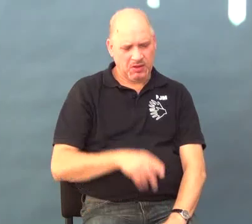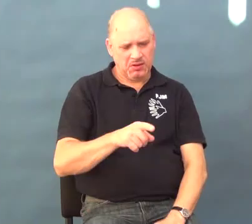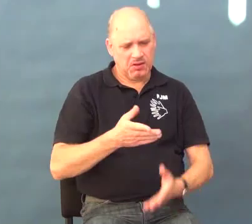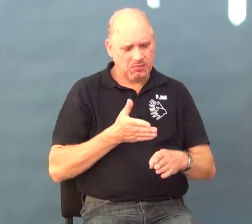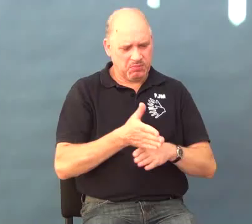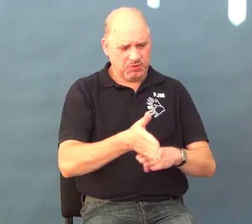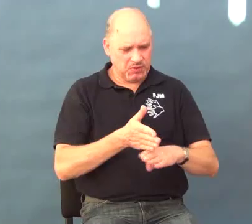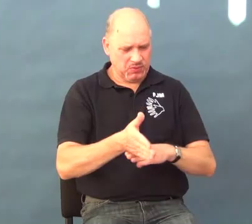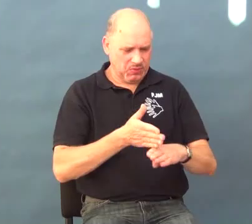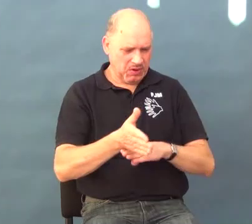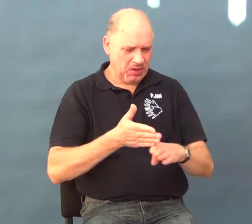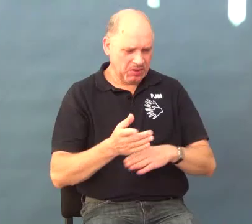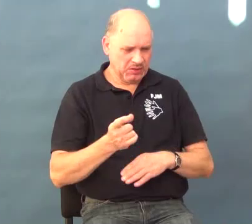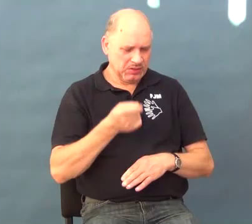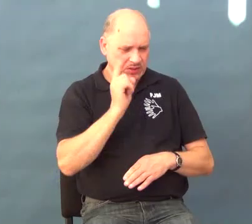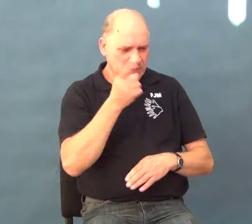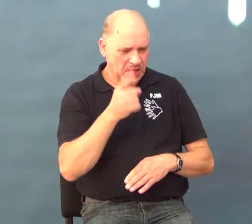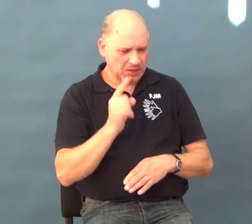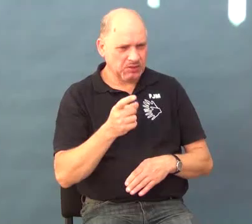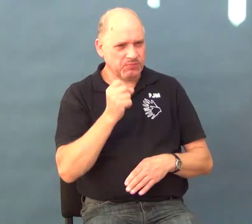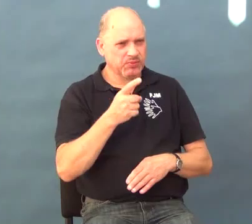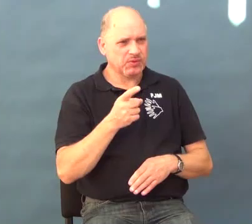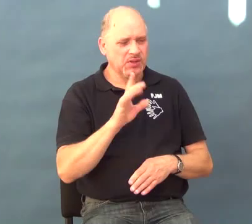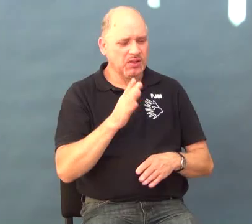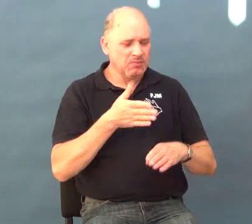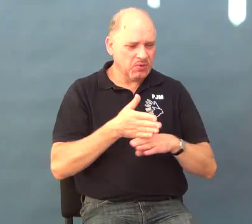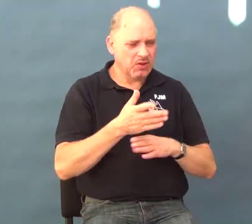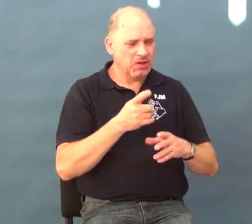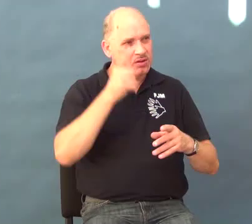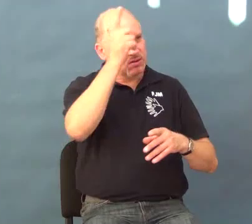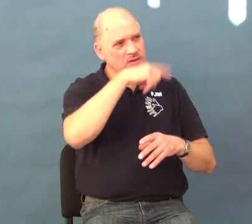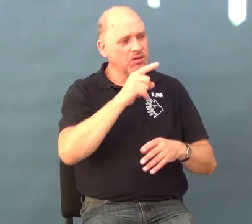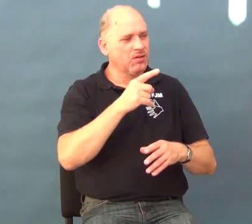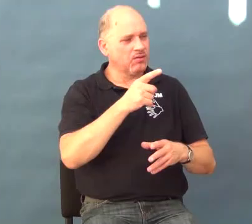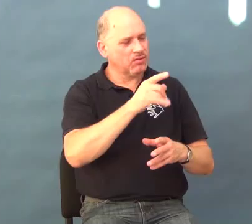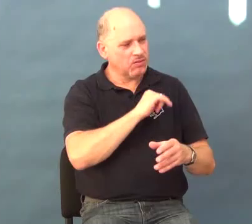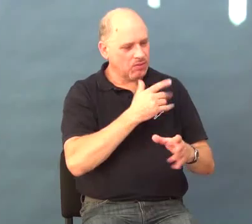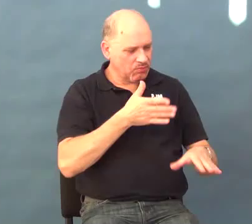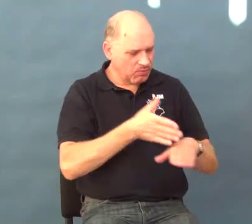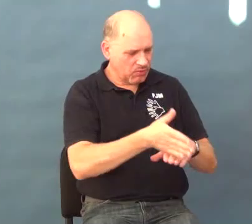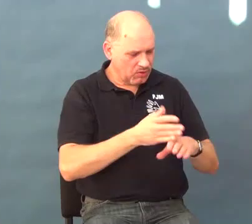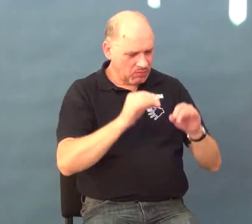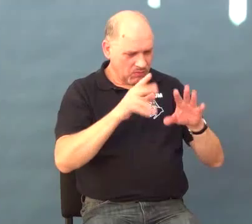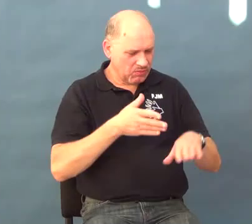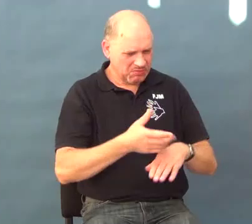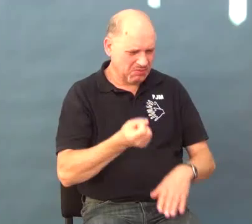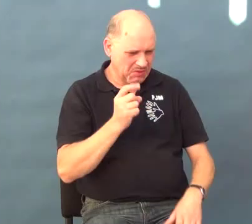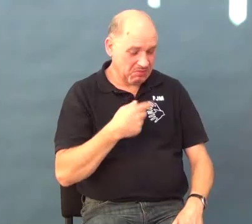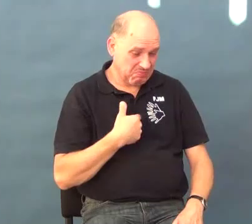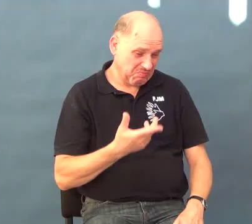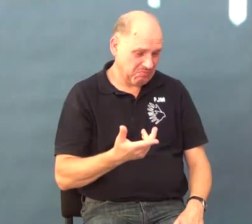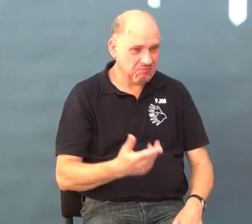Dziwnie jest dla mnie, że jest zakaz piłowania gdzieś.